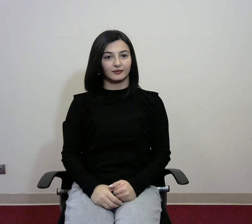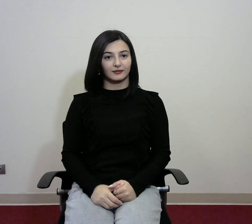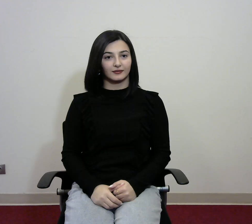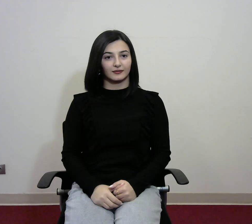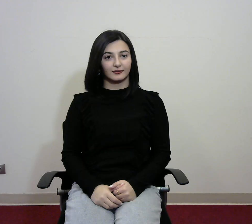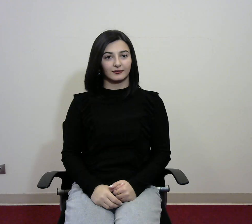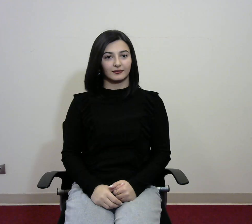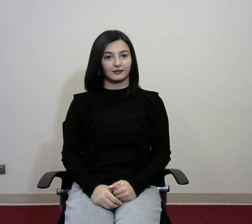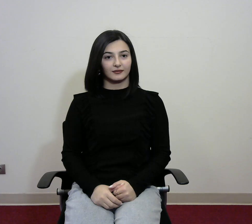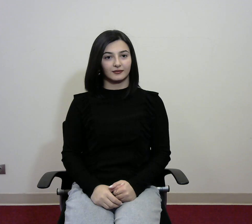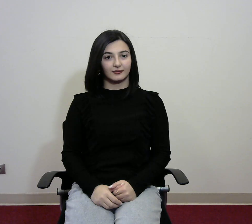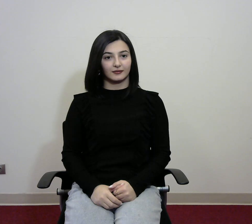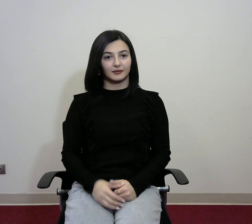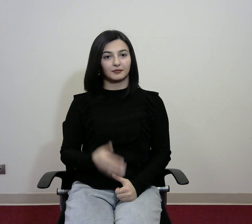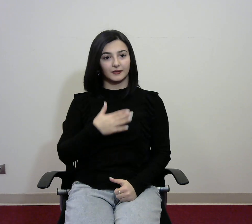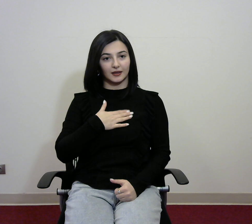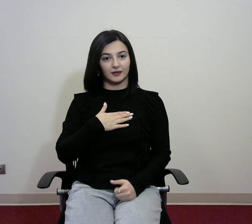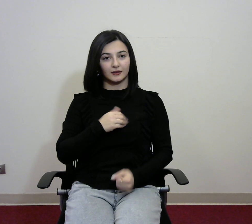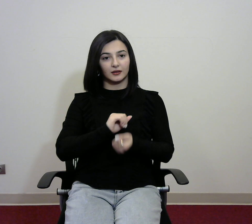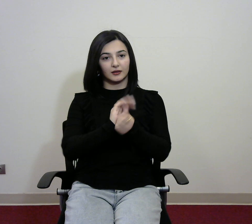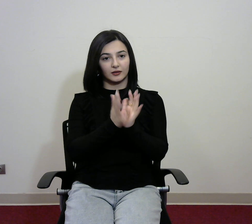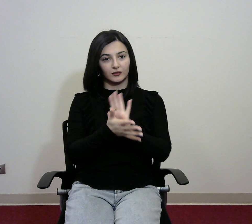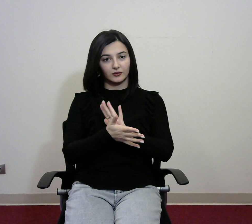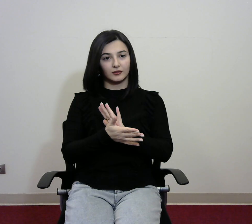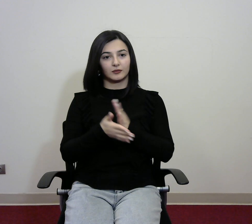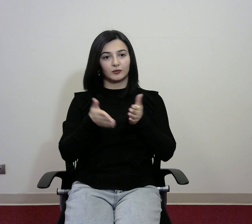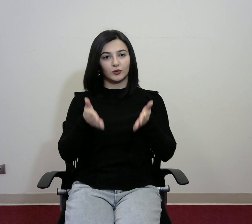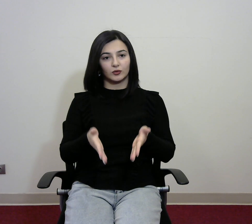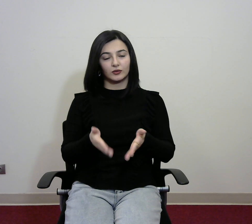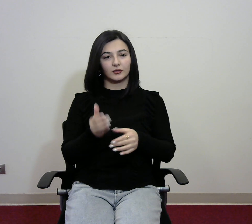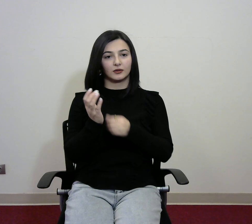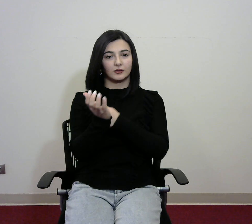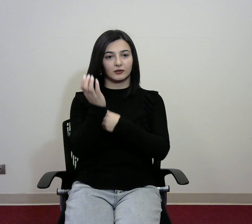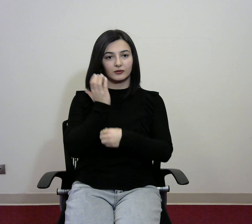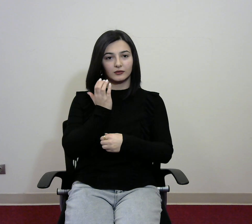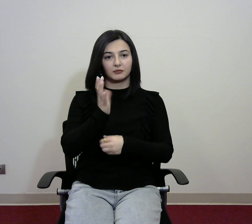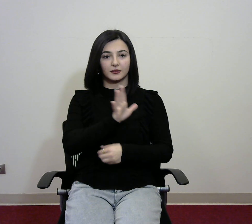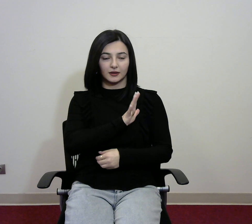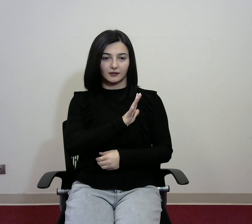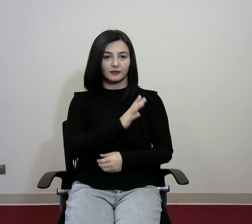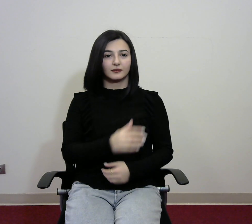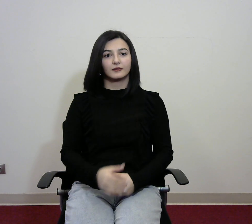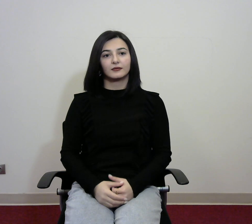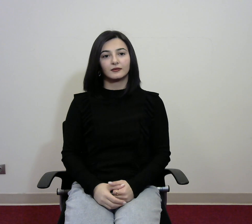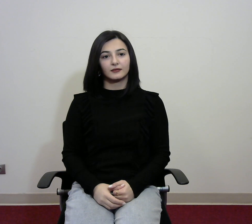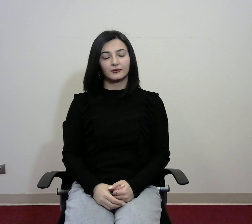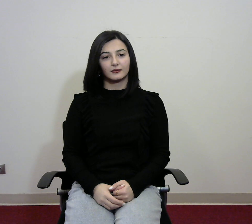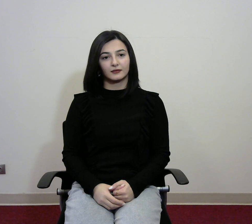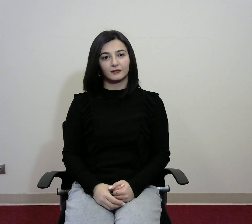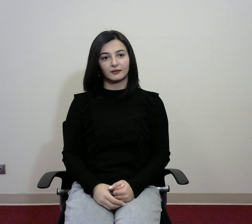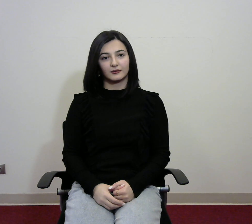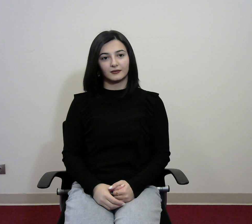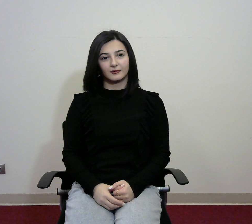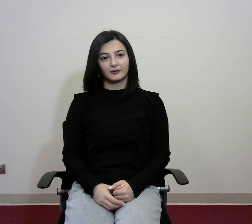Məni ASAN Xidmətdən bura göndəriblər